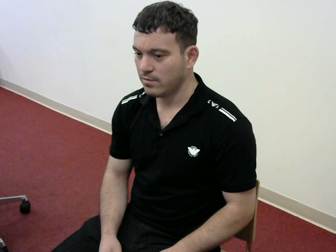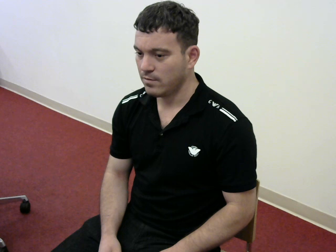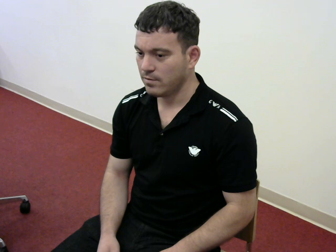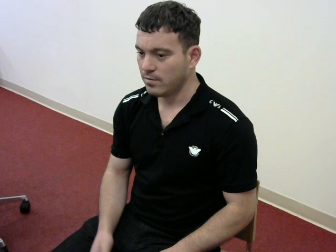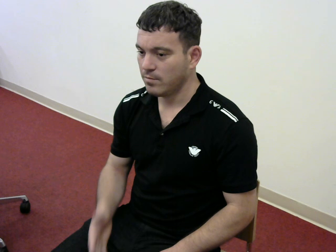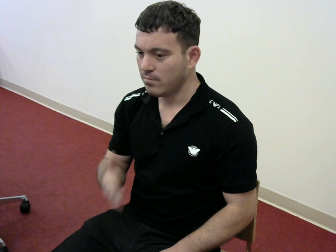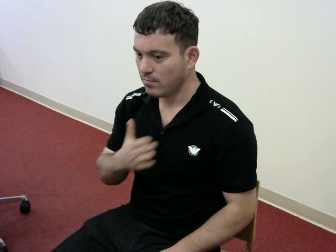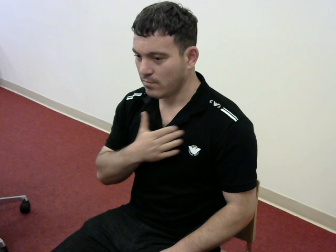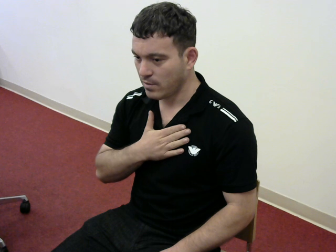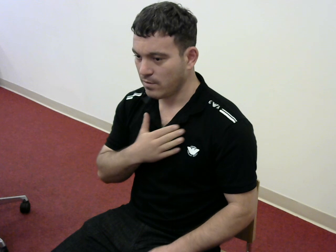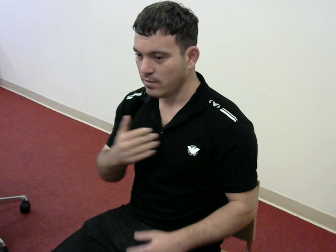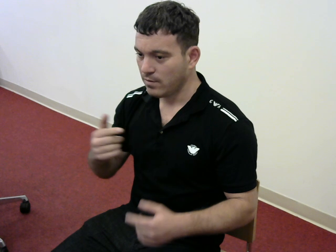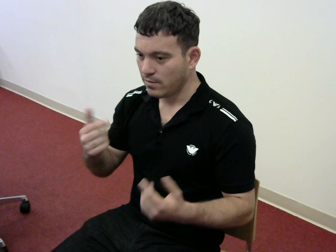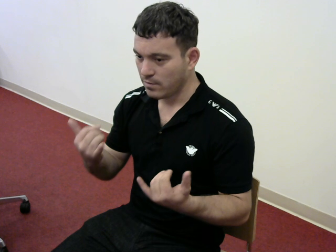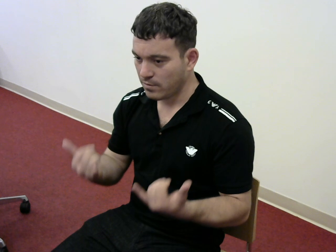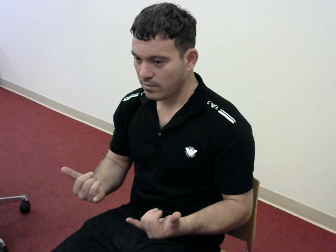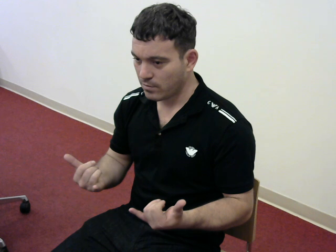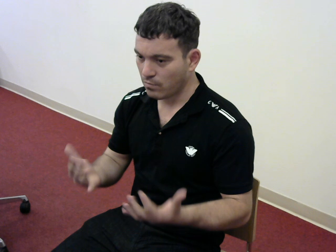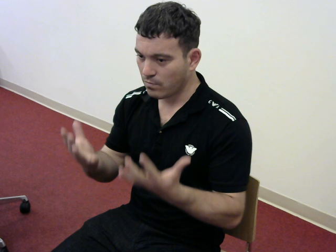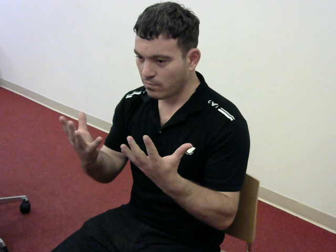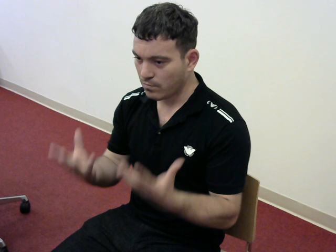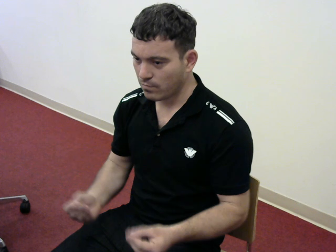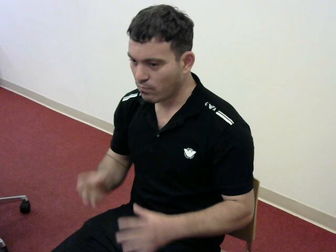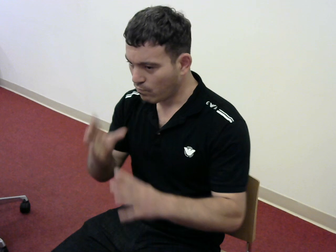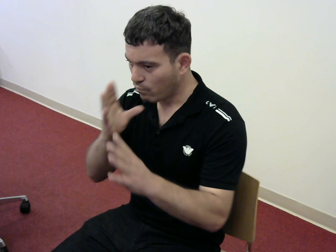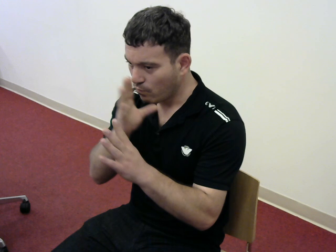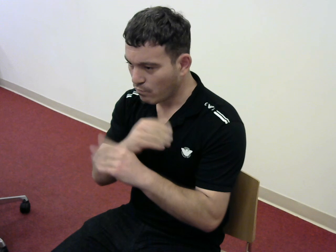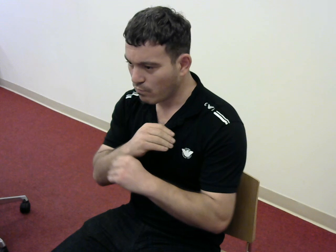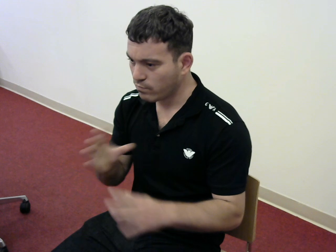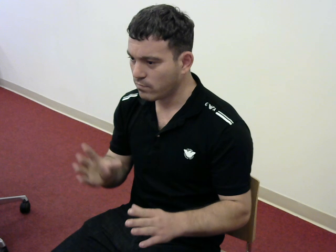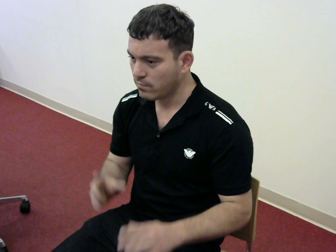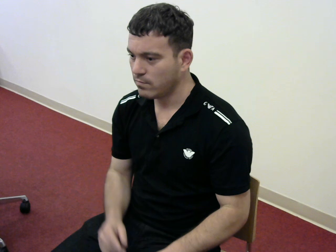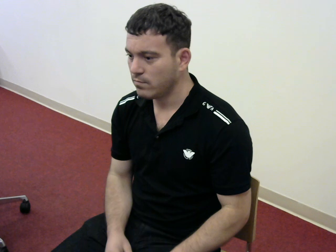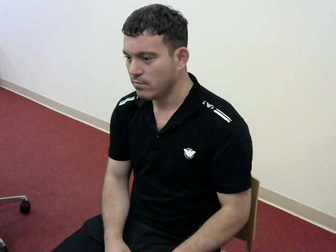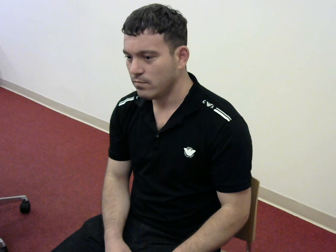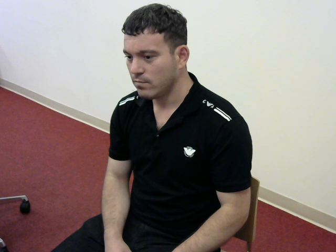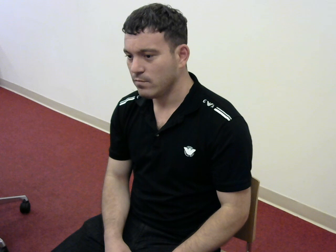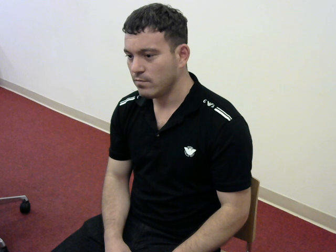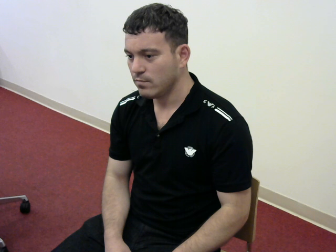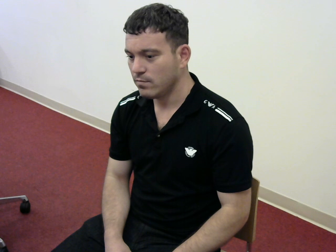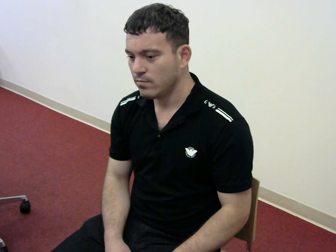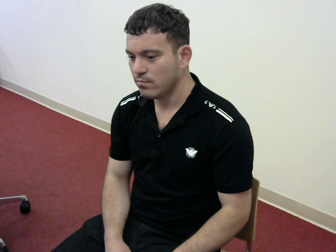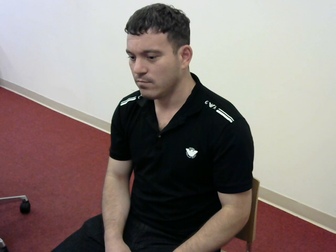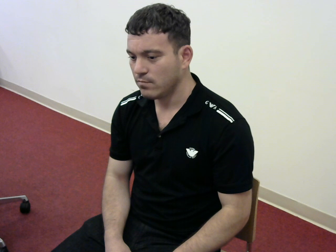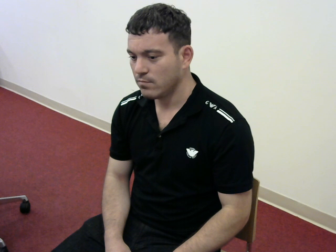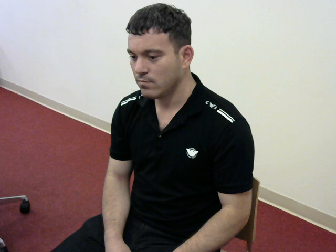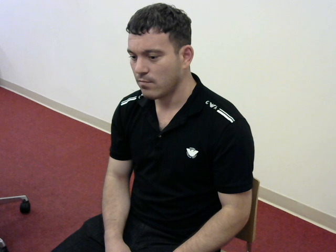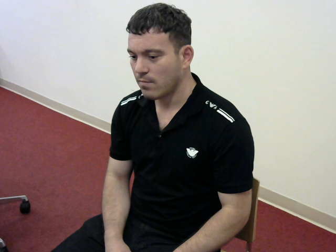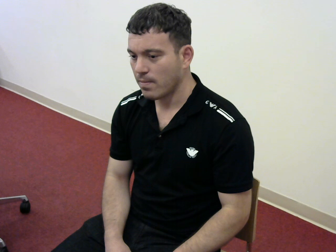Məndə bu gün alınmır